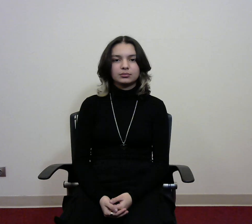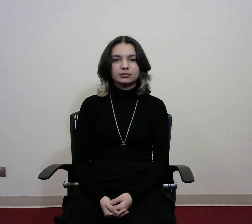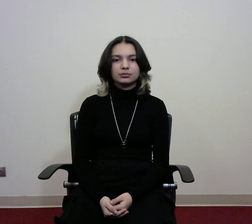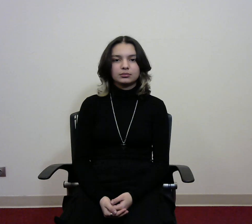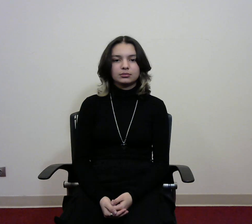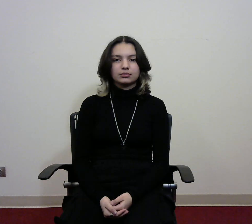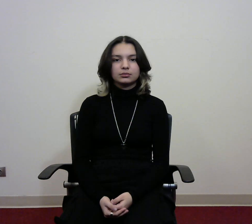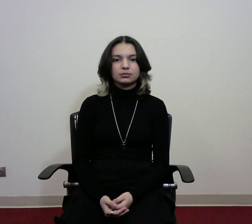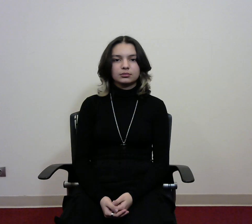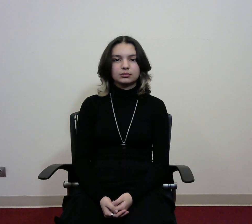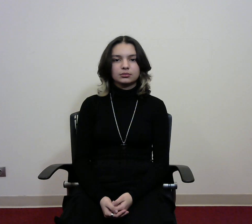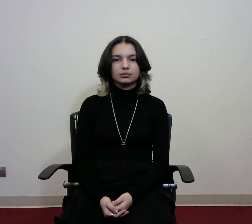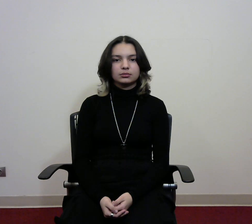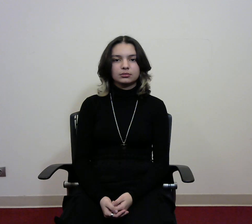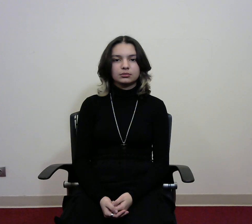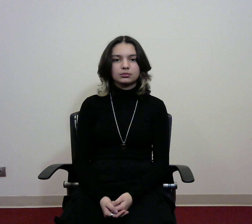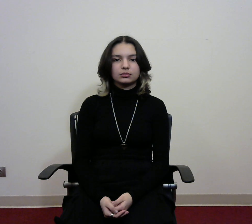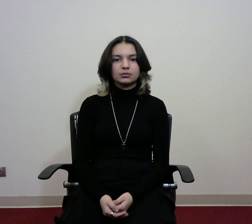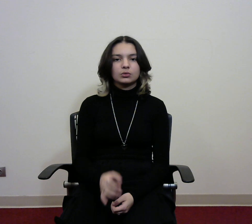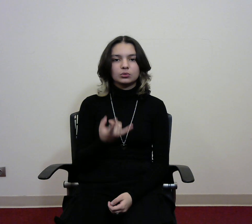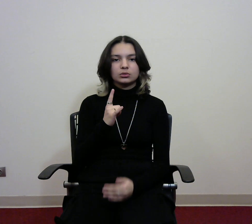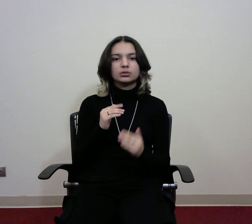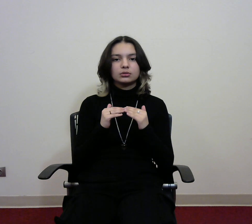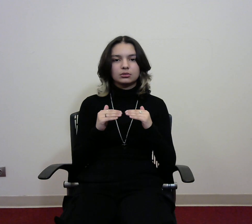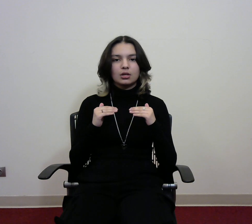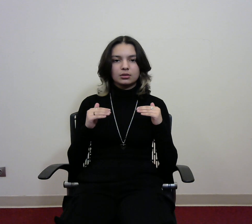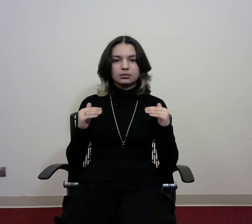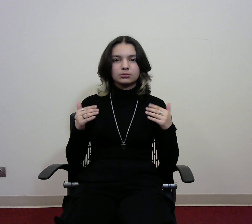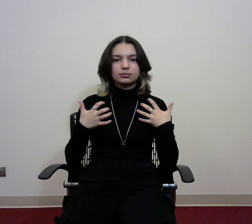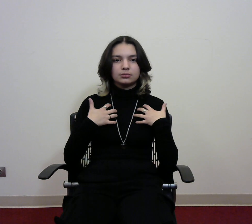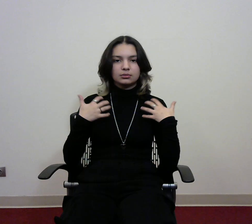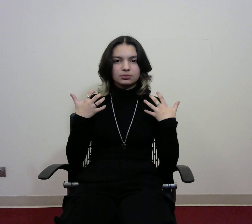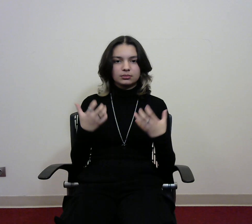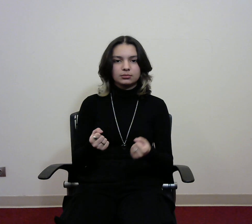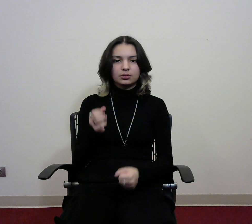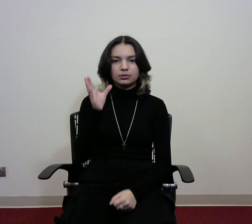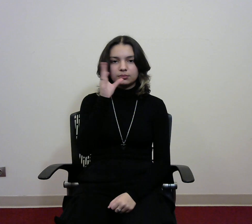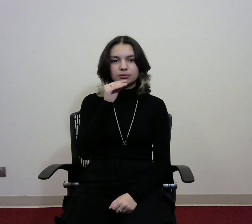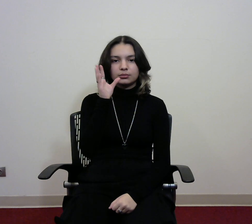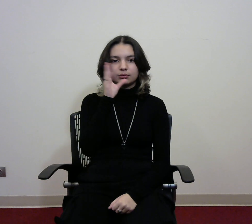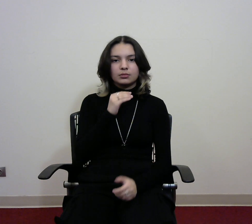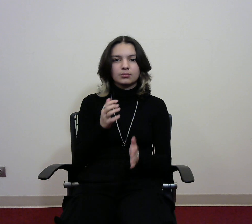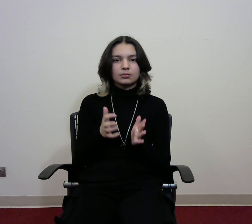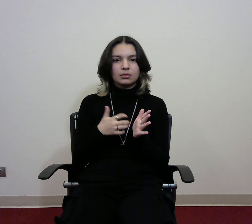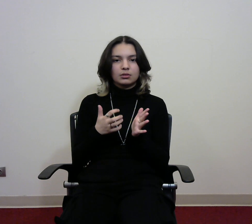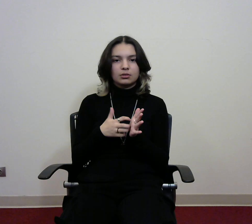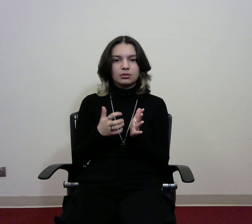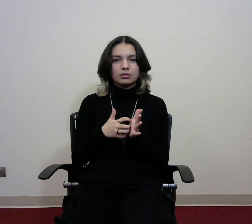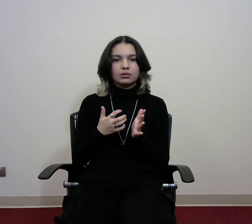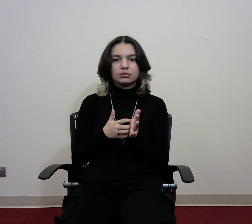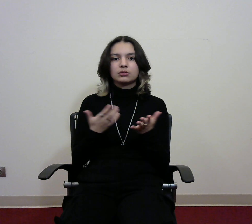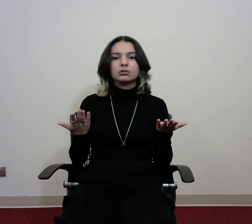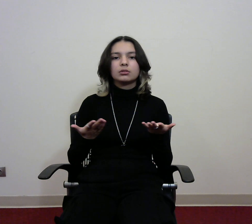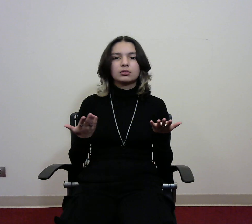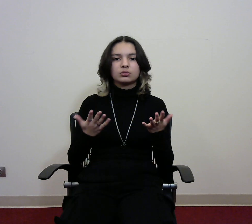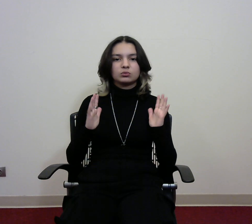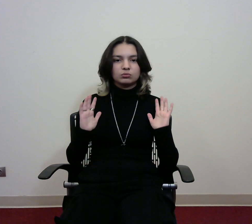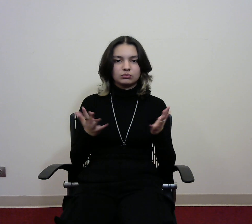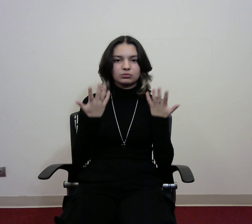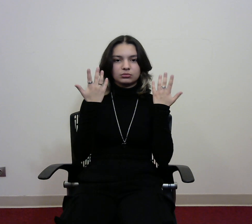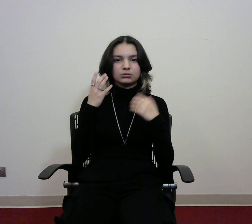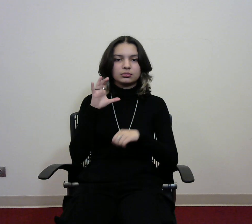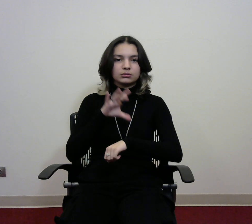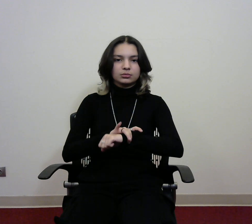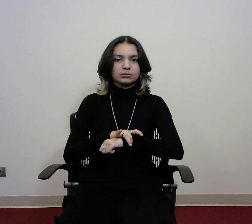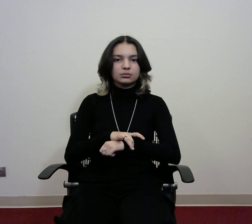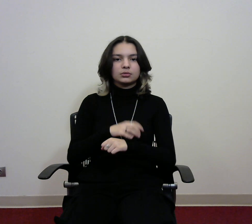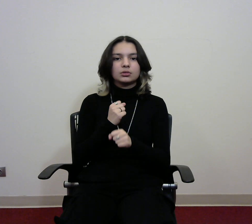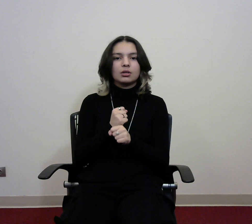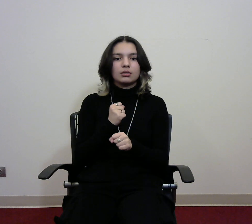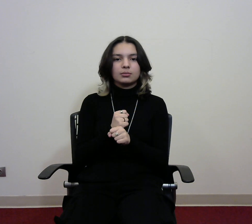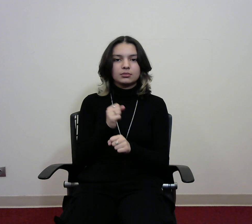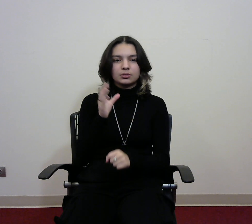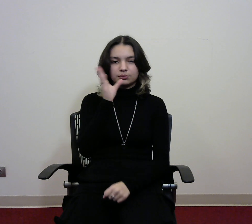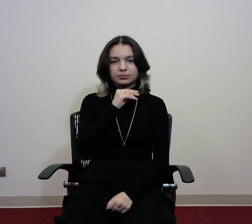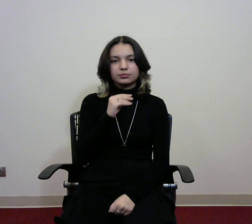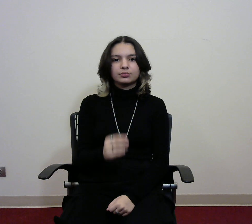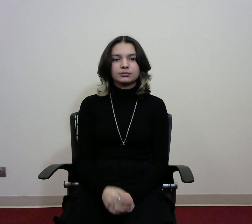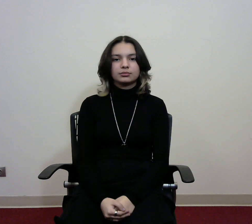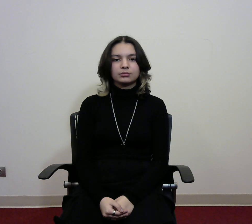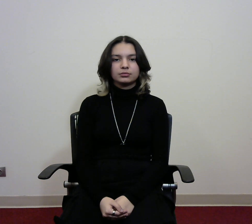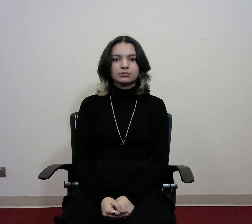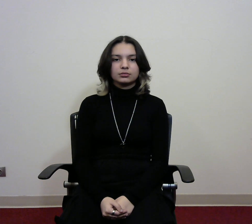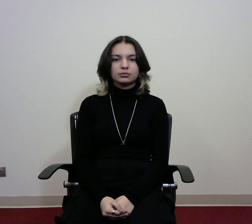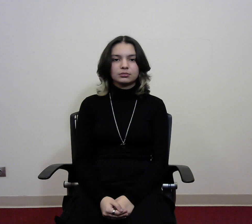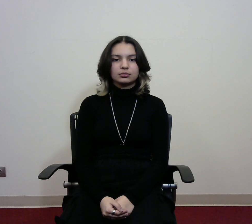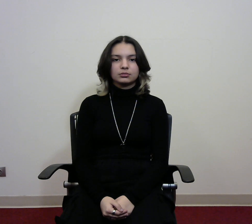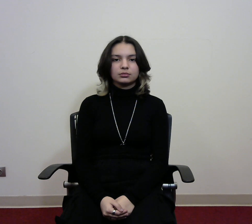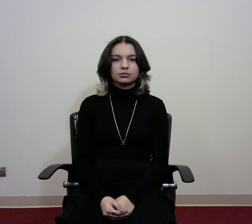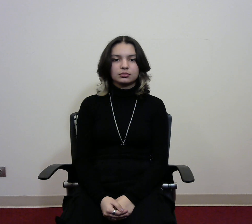Uşaqların sağlamlıq imkanlarının məhdudluğu hansı hallarda müəyyən edilir?